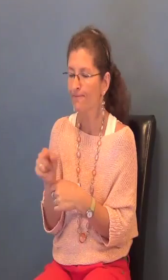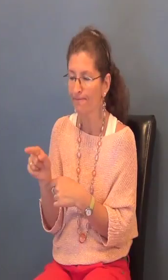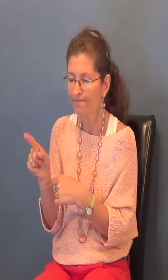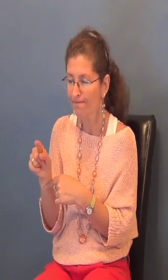Nie możesz.